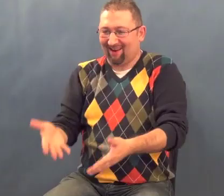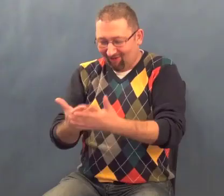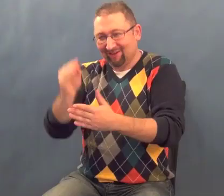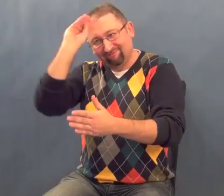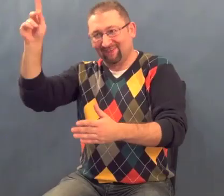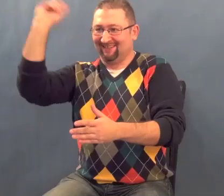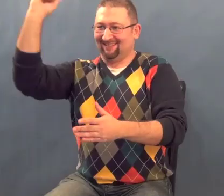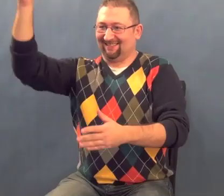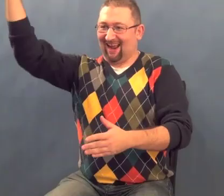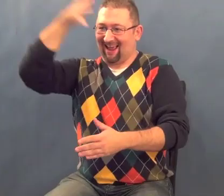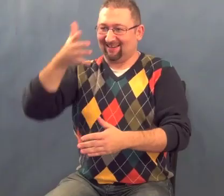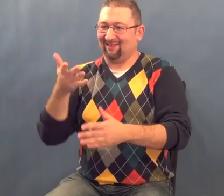No więc, dlatego ten znak informuje o zakazie.